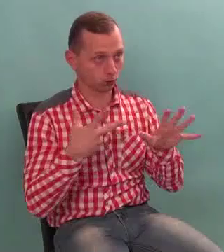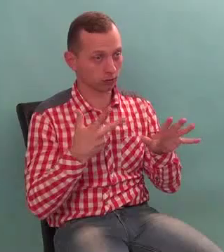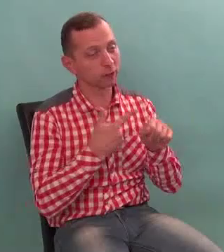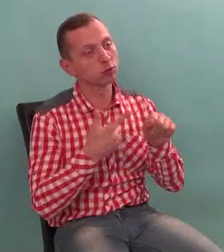Dwudziesty drugi?